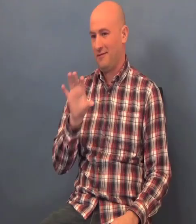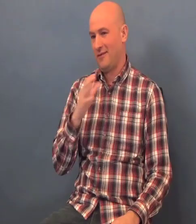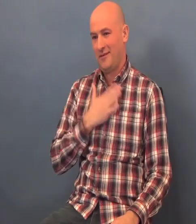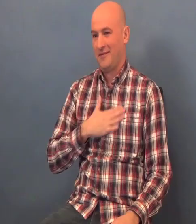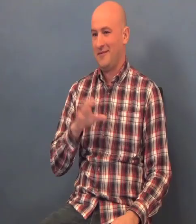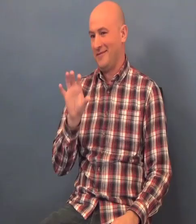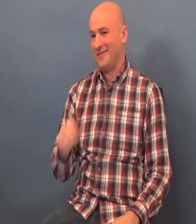Lubię oglądać.